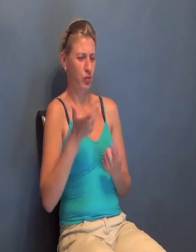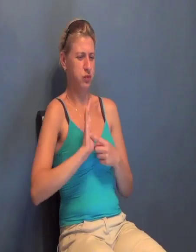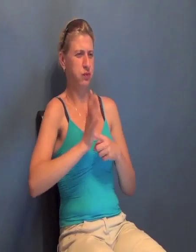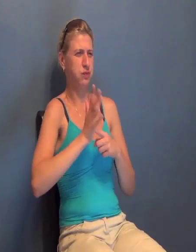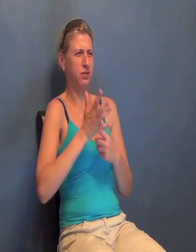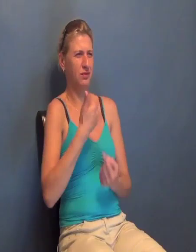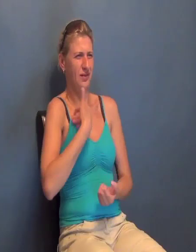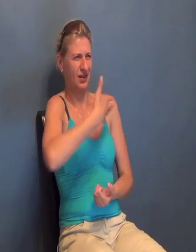Co wentylacja?